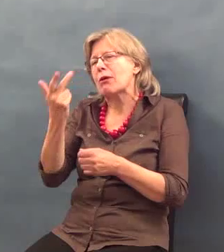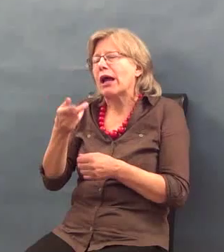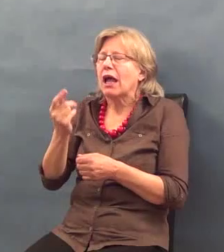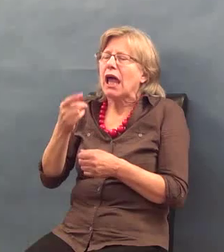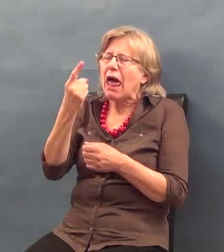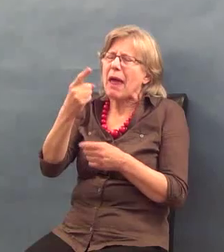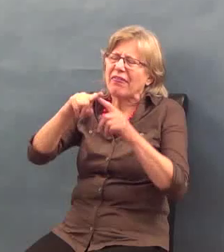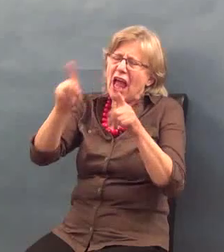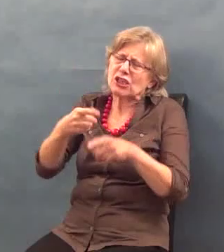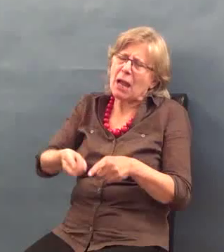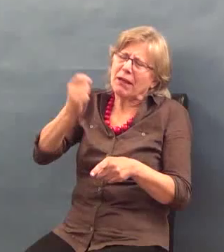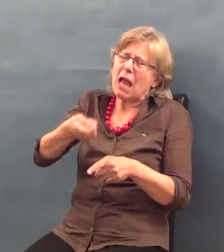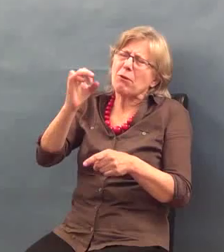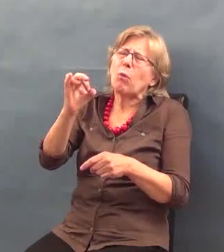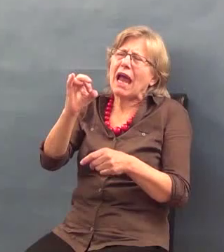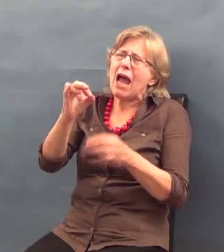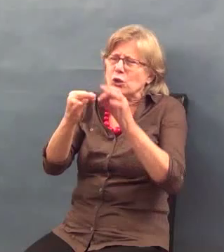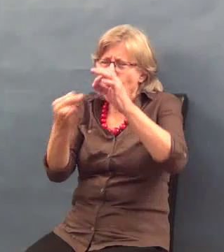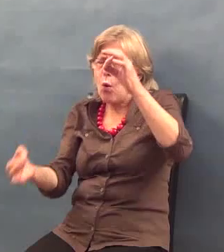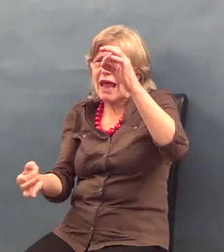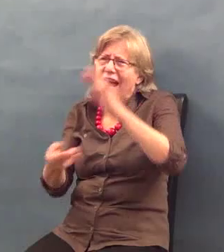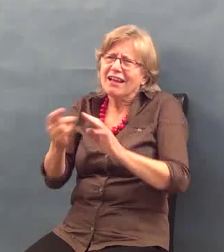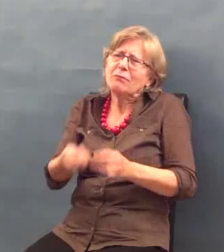Jeden z nich odbija rakietką piłeczkę na sznurku.